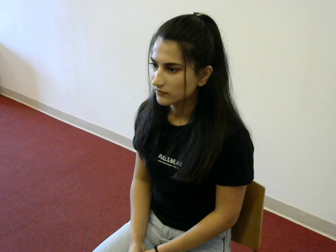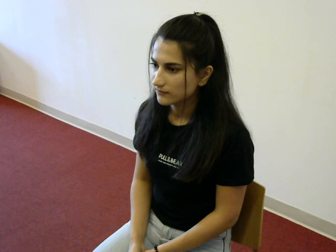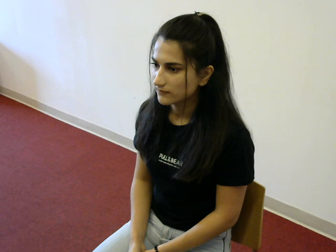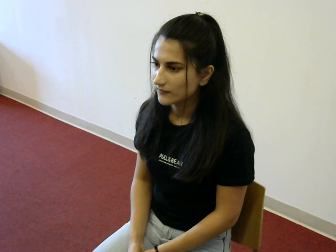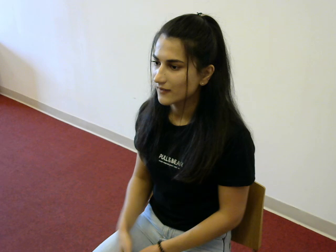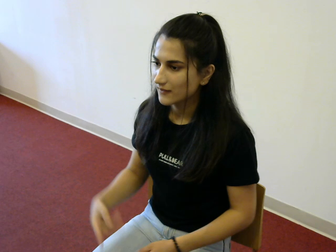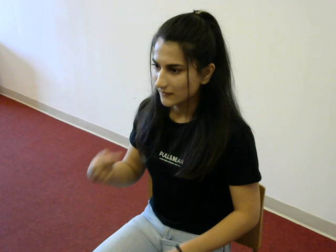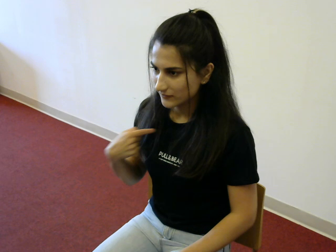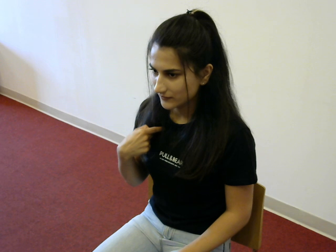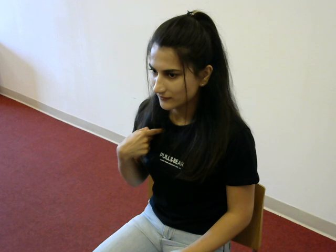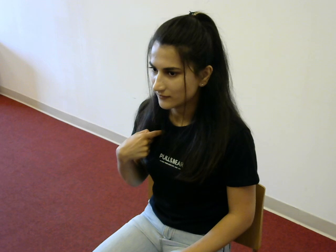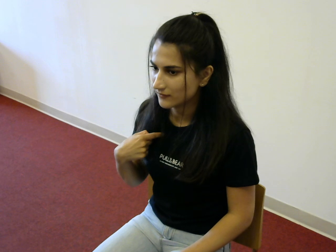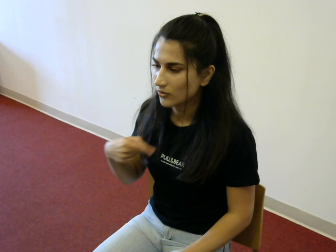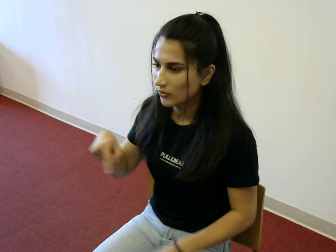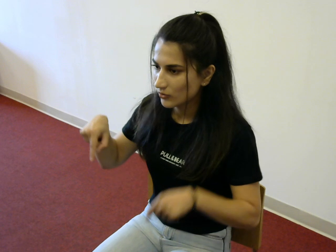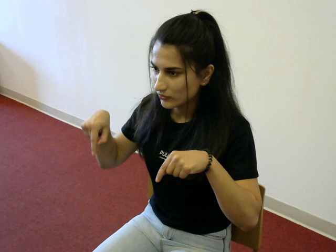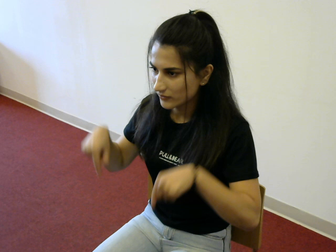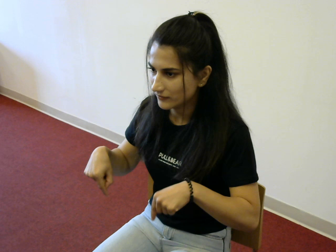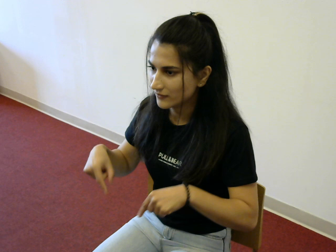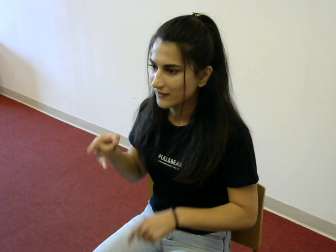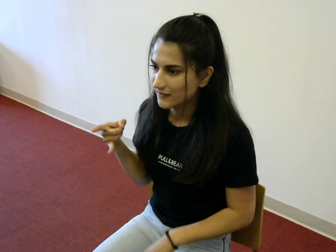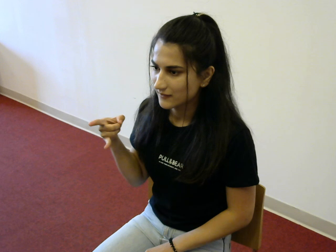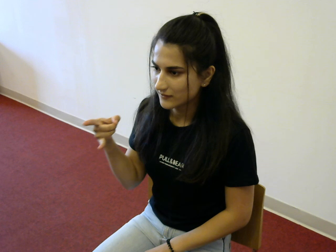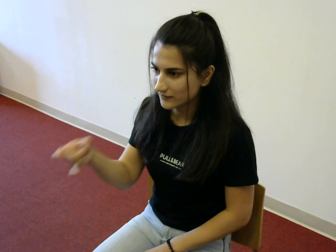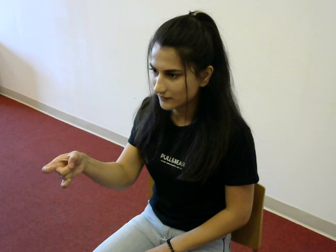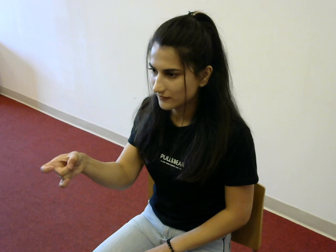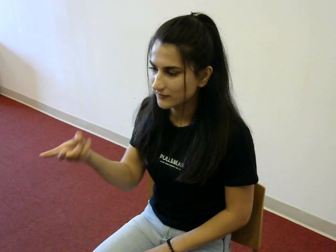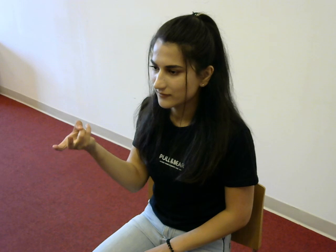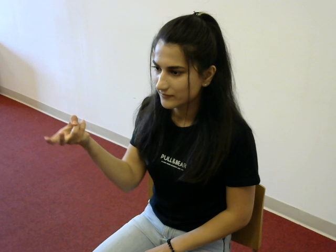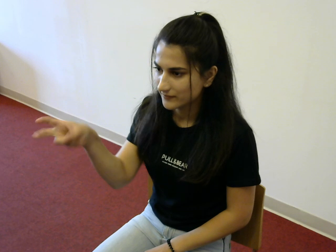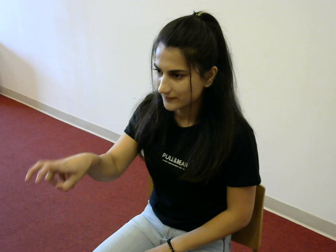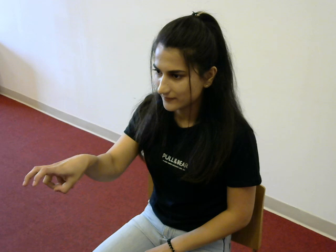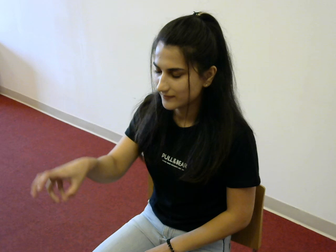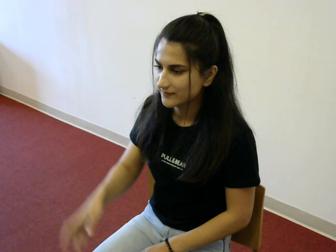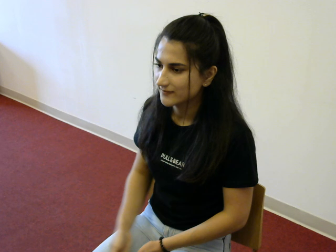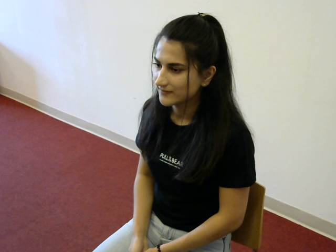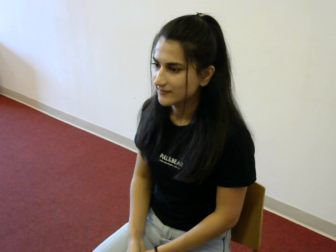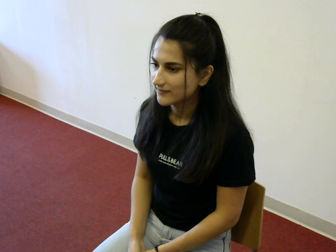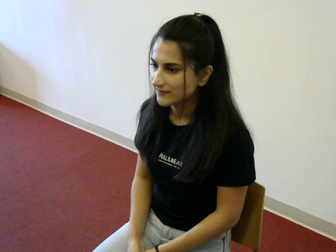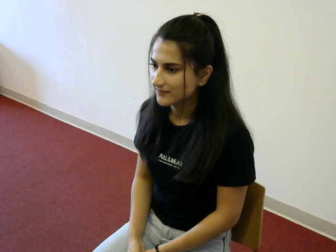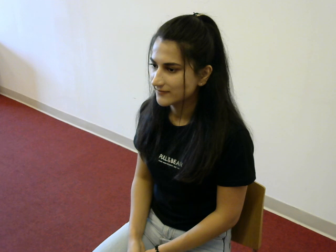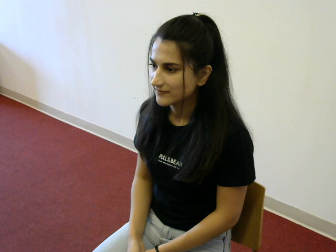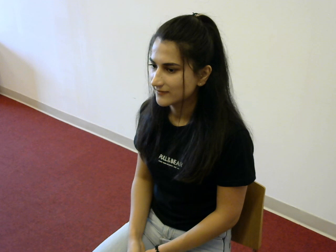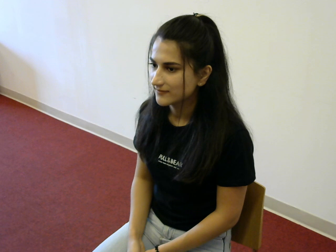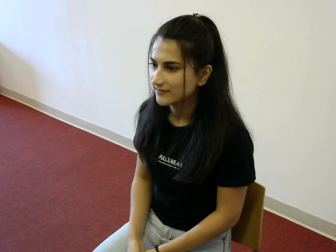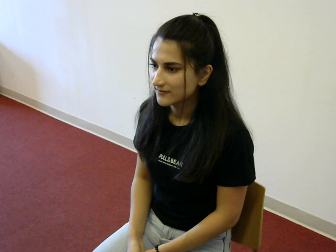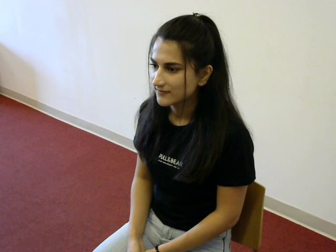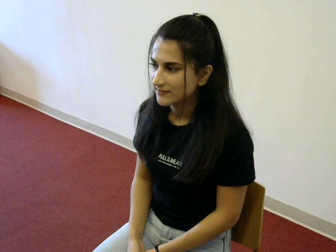Mən bura taksidə gəldim